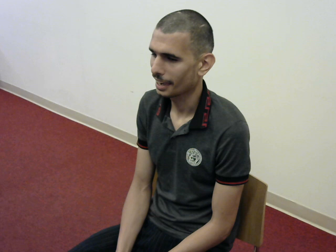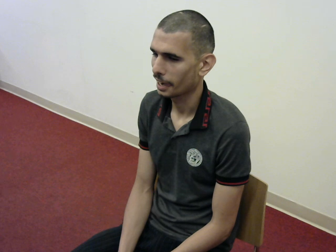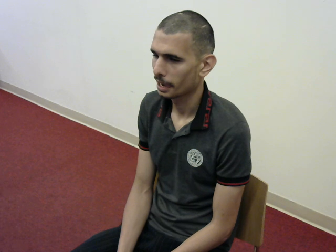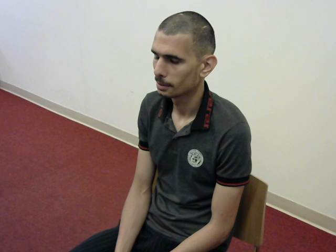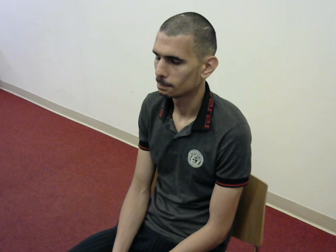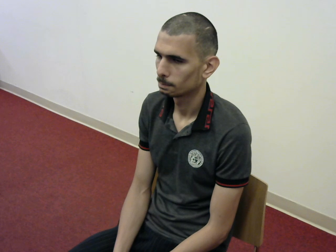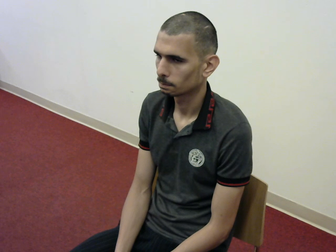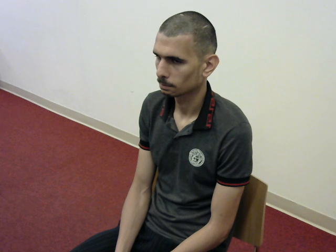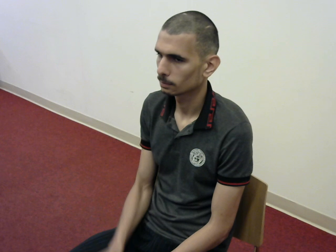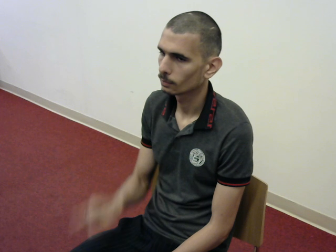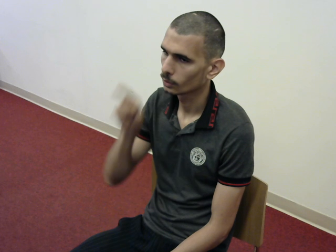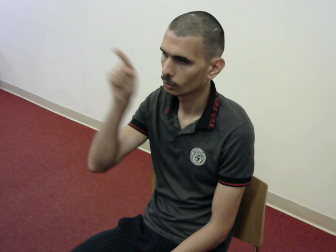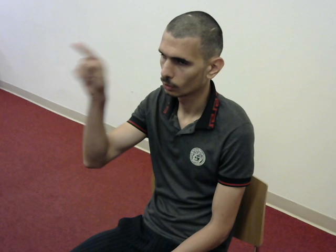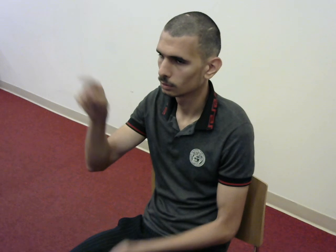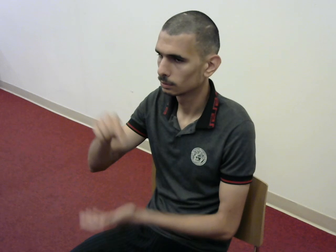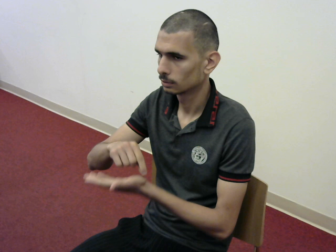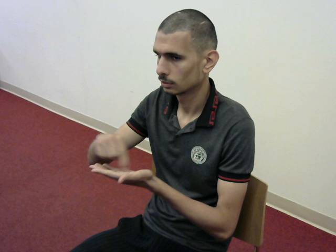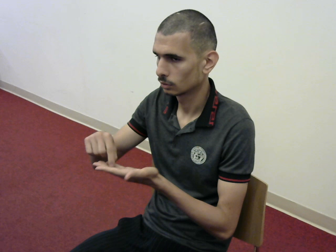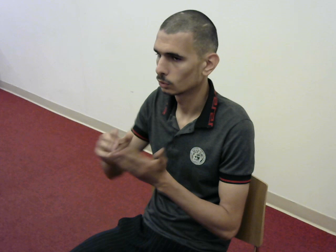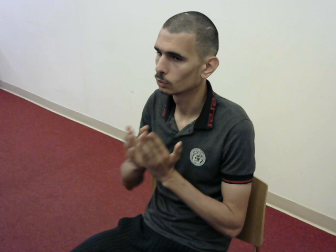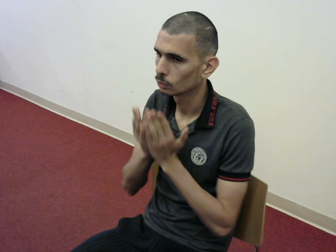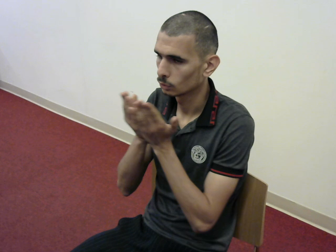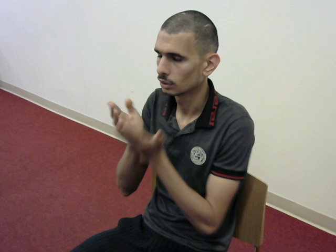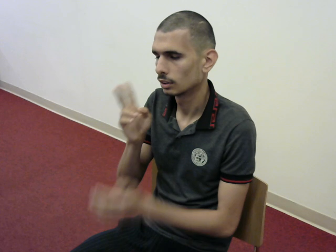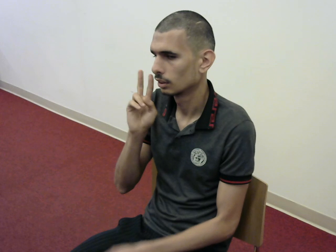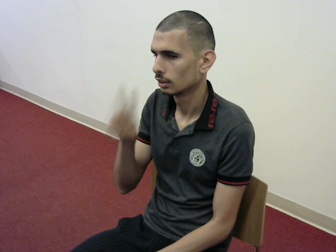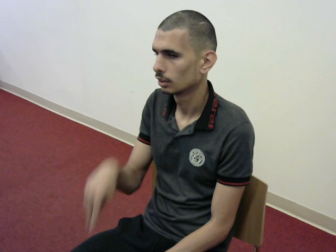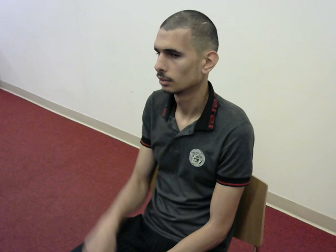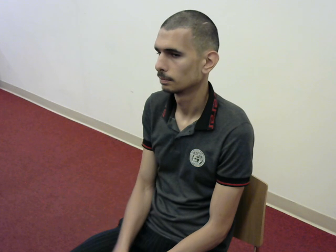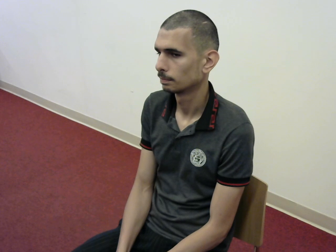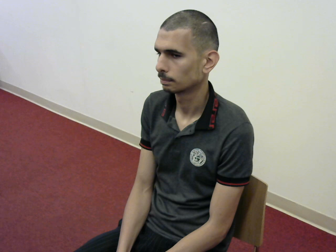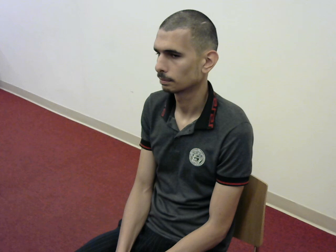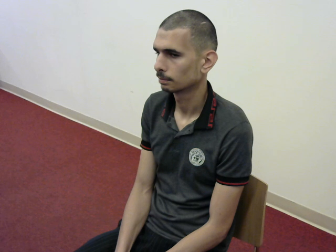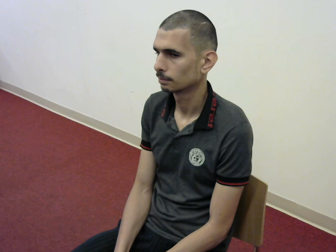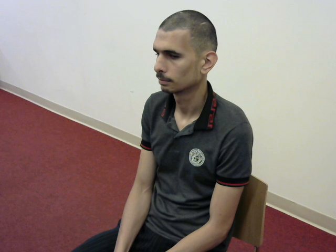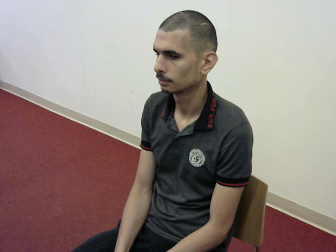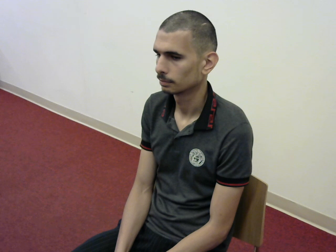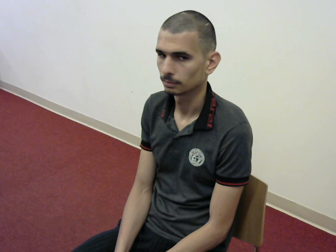O yazıb-oxuya bilmir